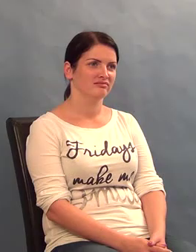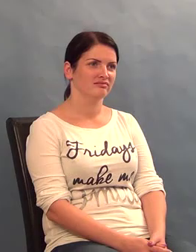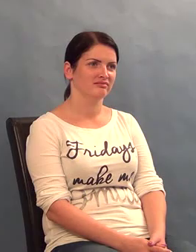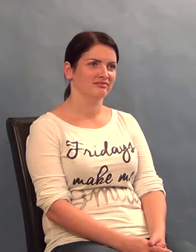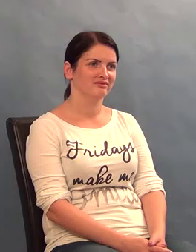Zakaz.